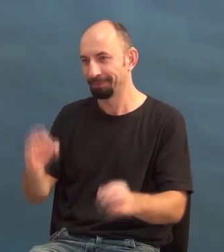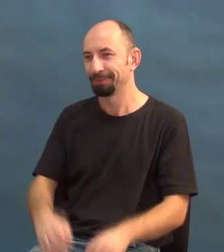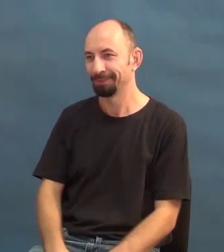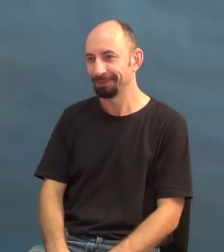Dobrze.